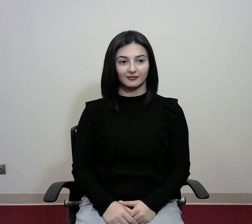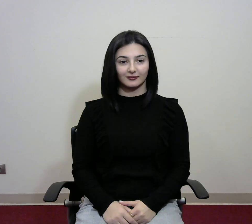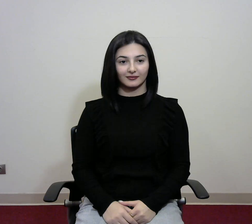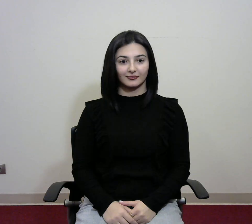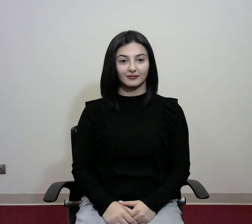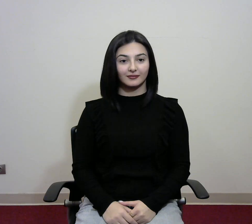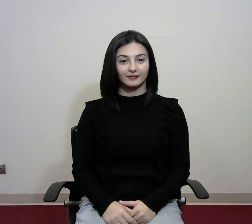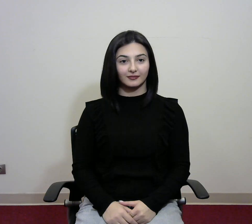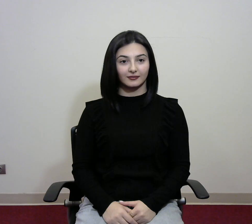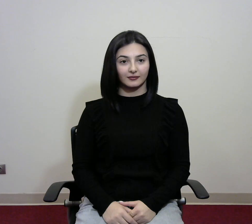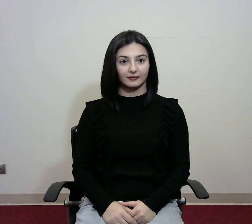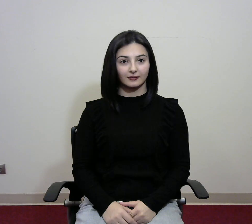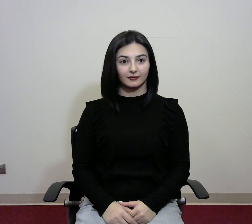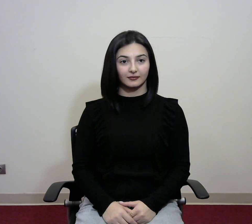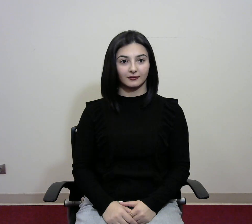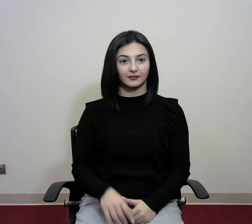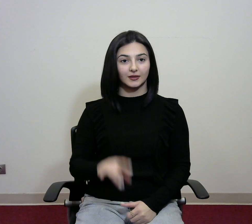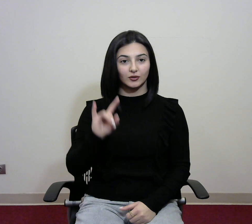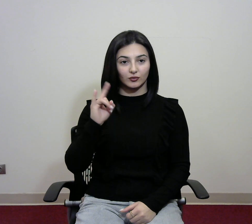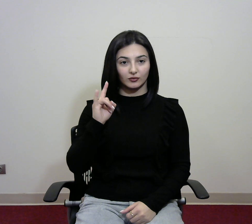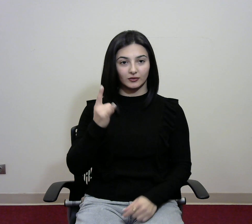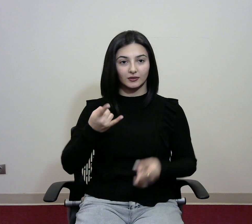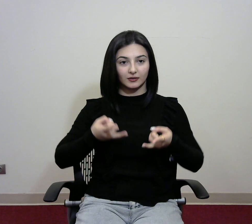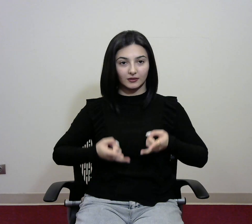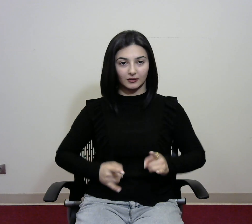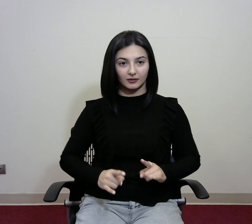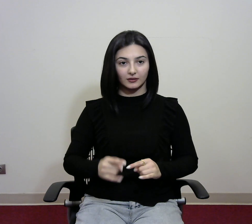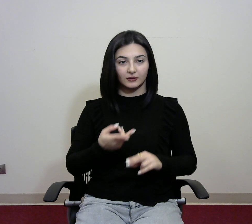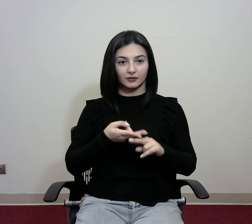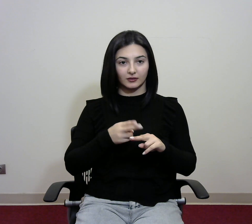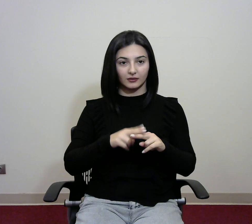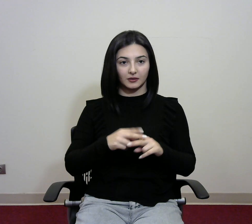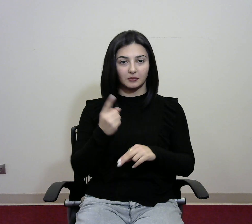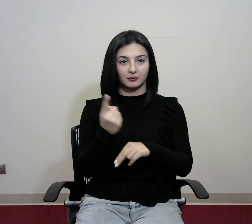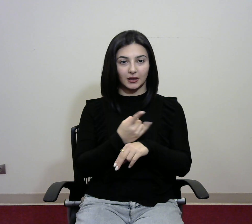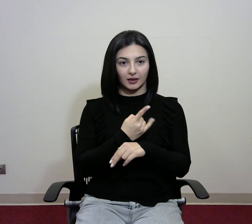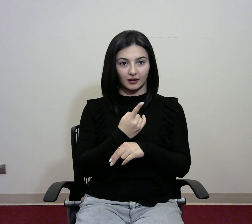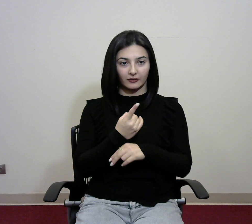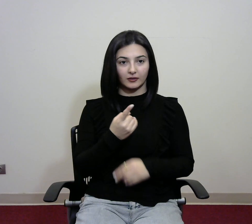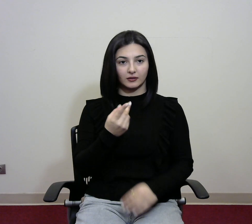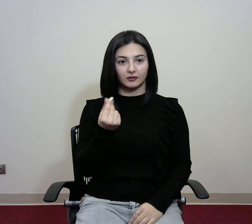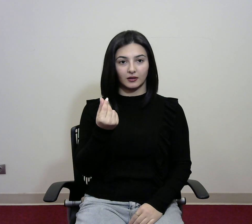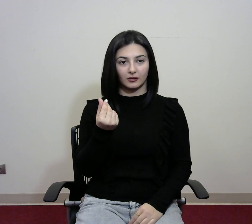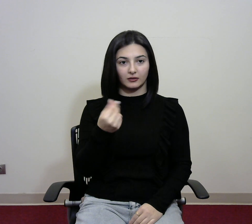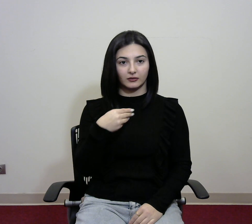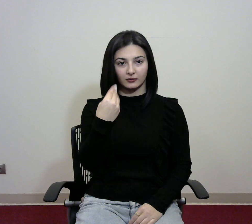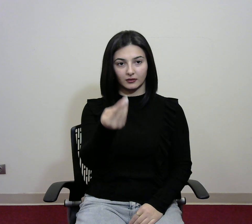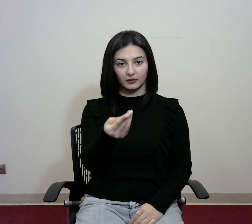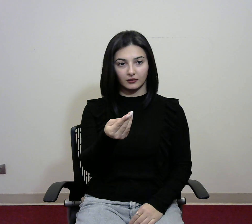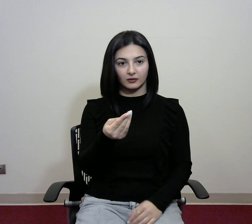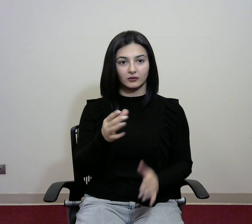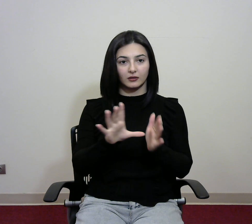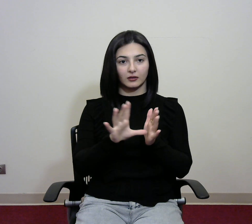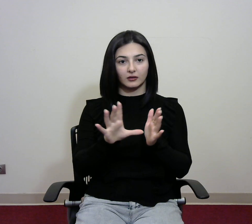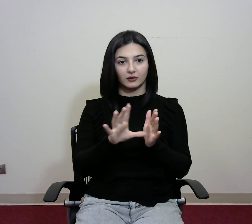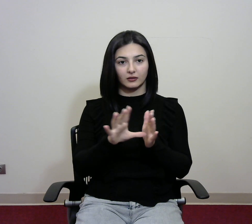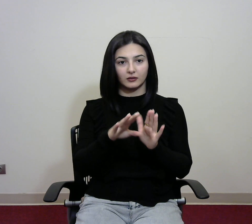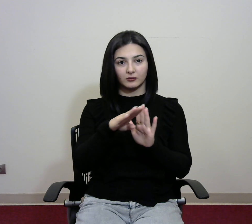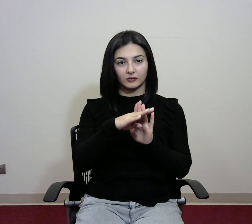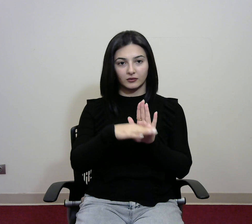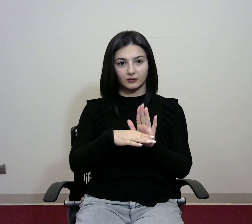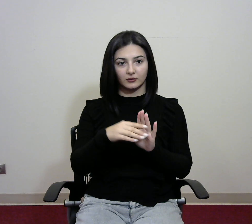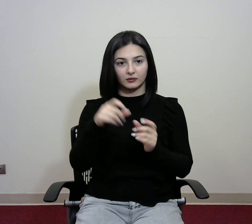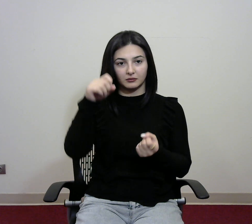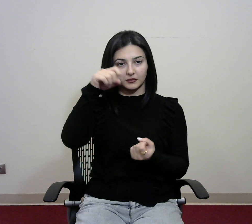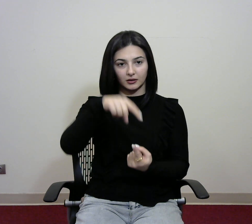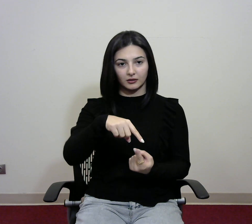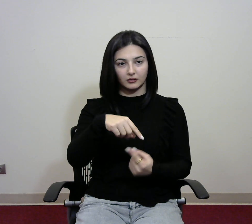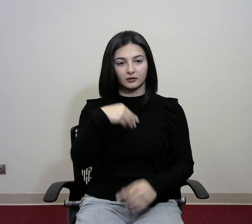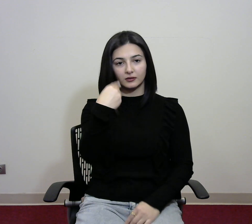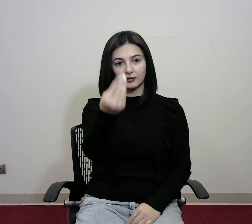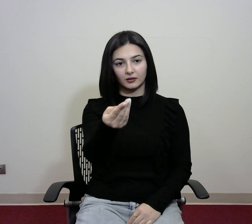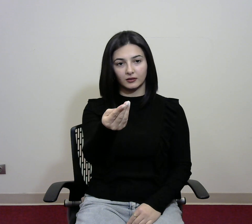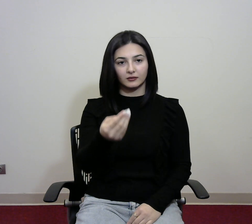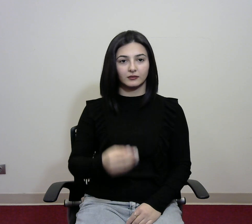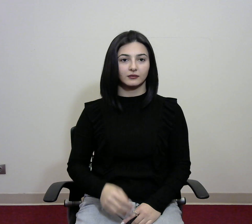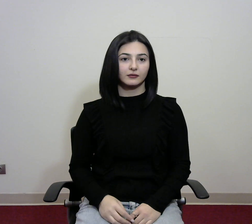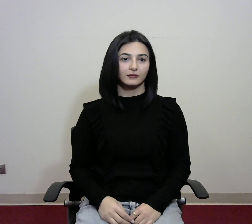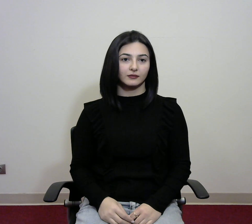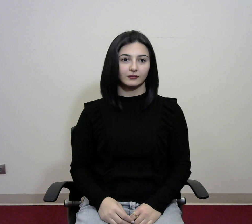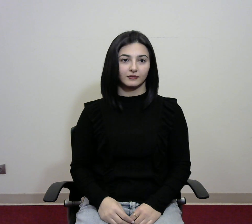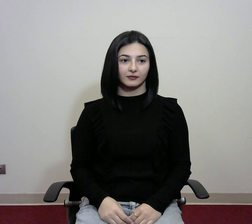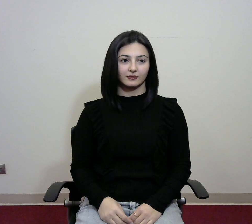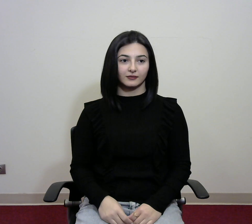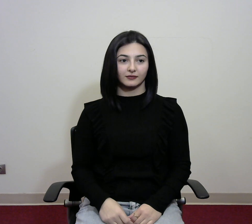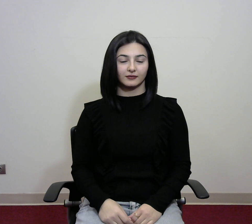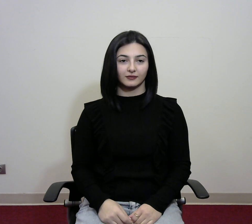Uşağın doğulmasına görə birdəfəlik məbləğin verilməsi elektron qaydaya uyğun verilir